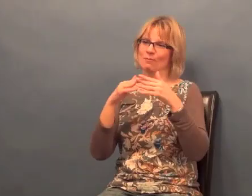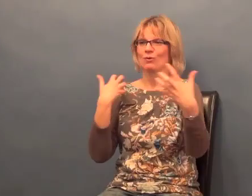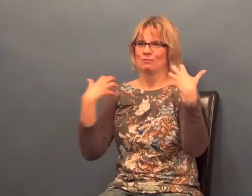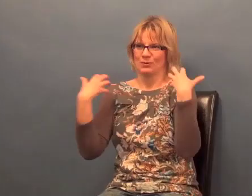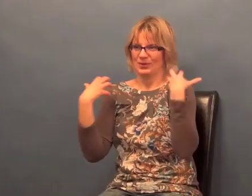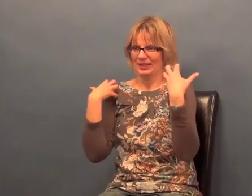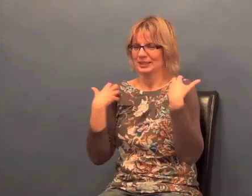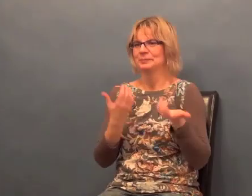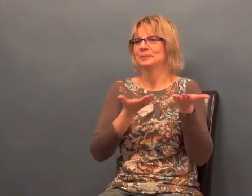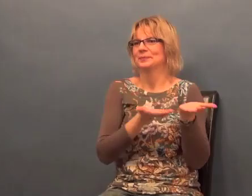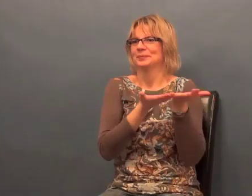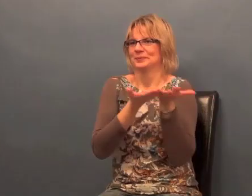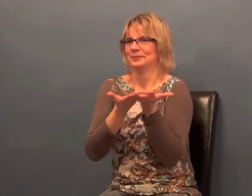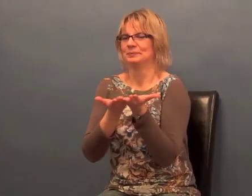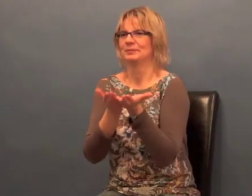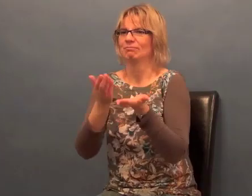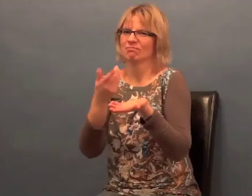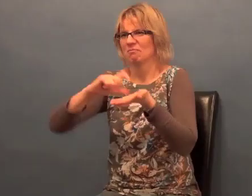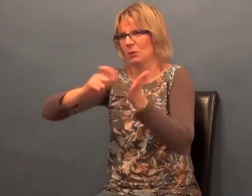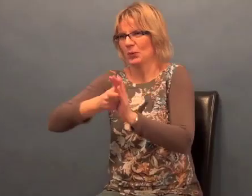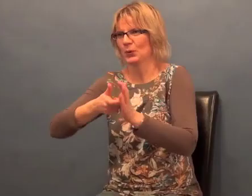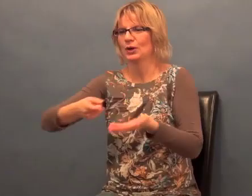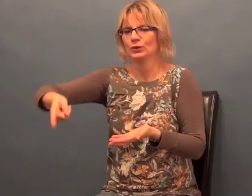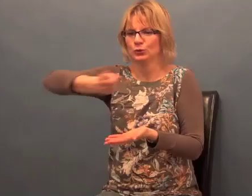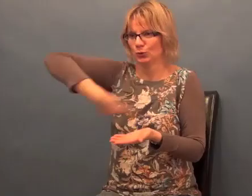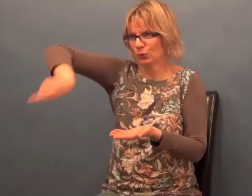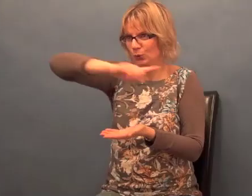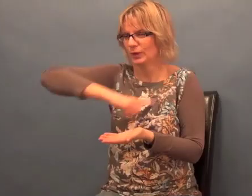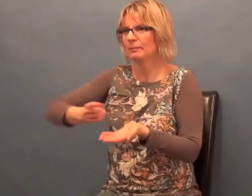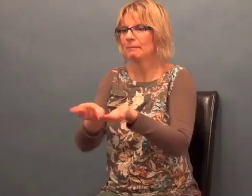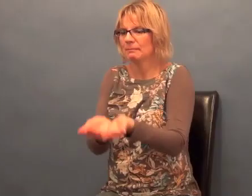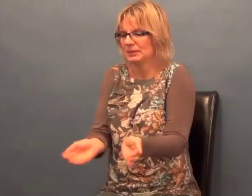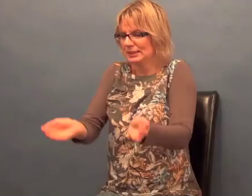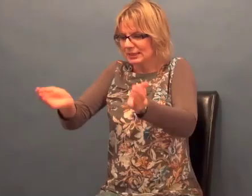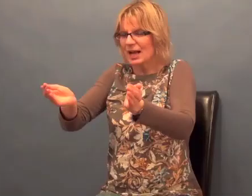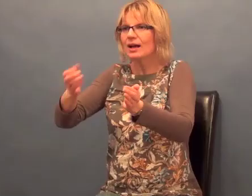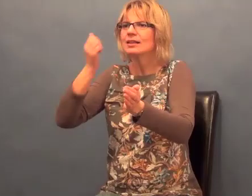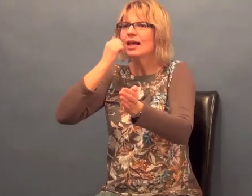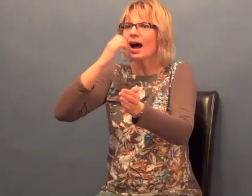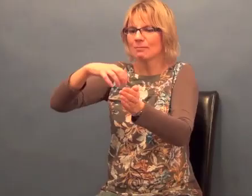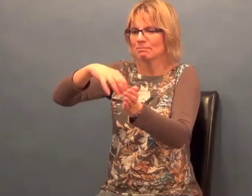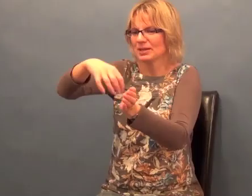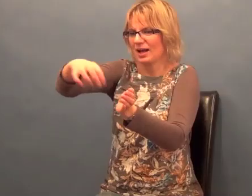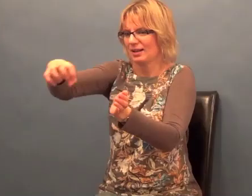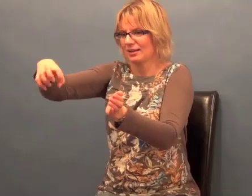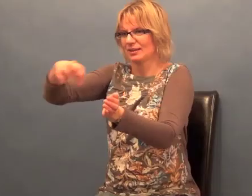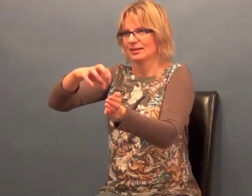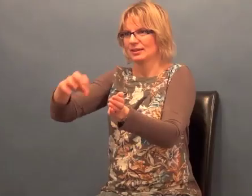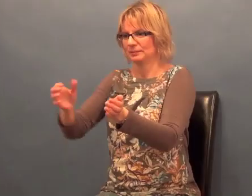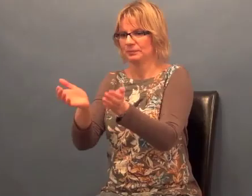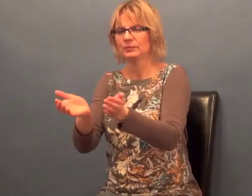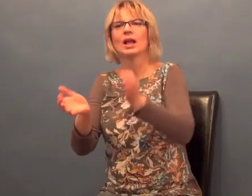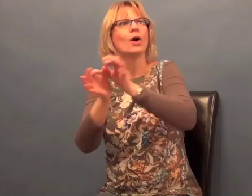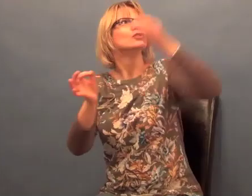Gospodyni domu położyła na stole miskę jabłek.